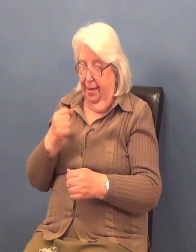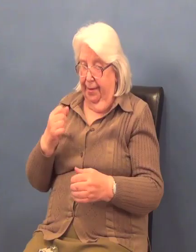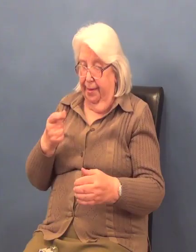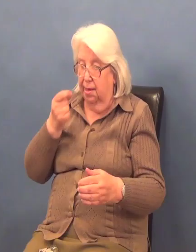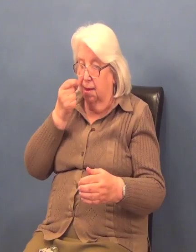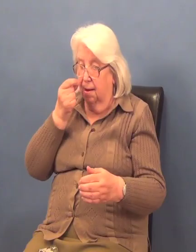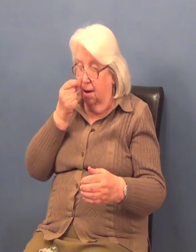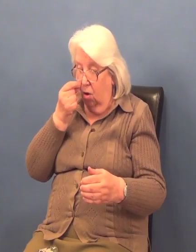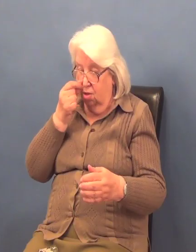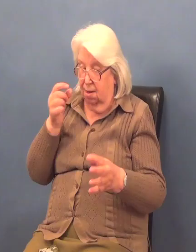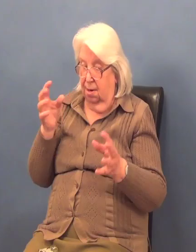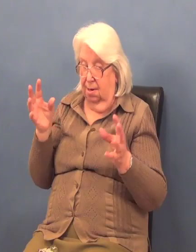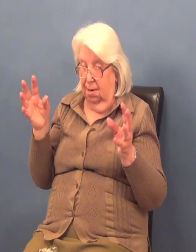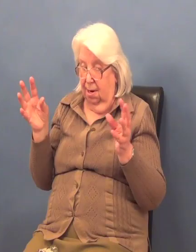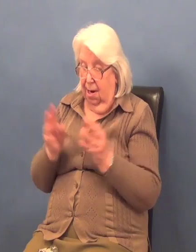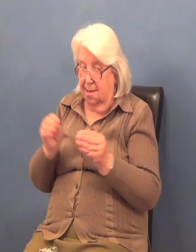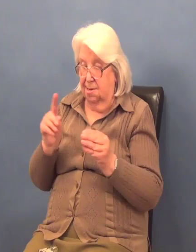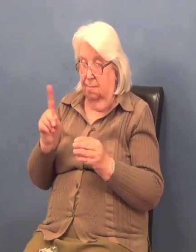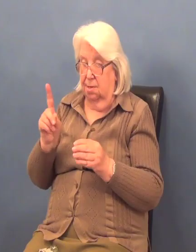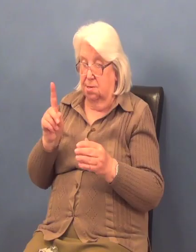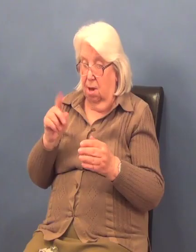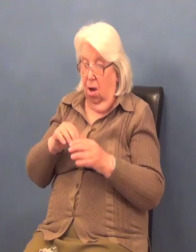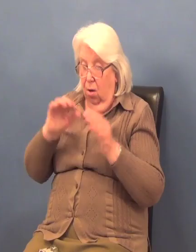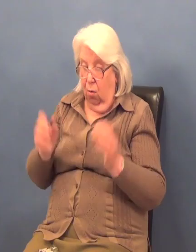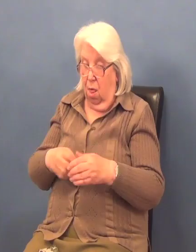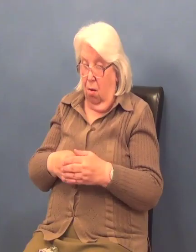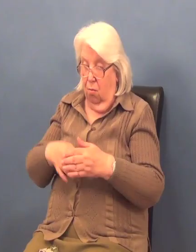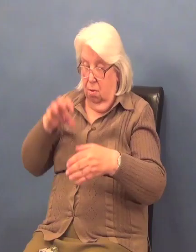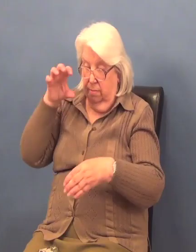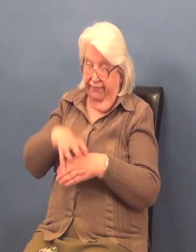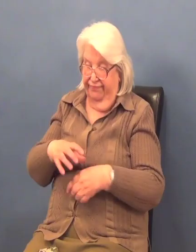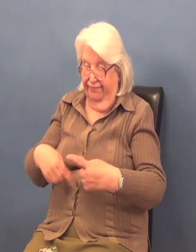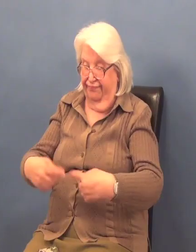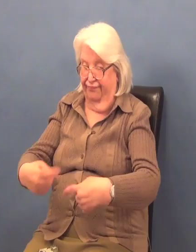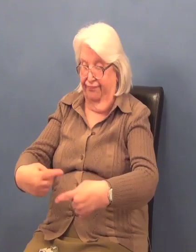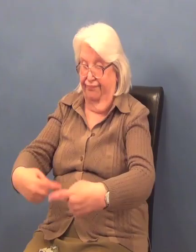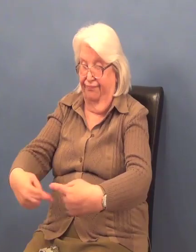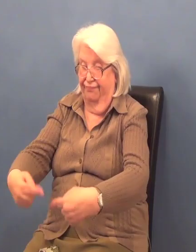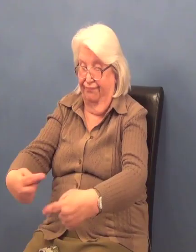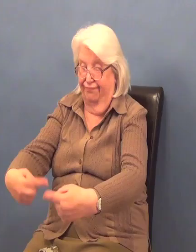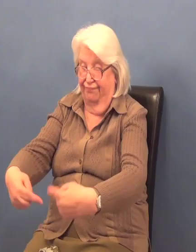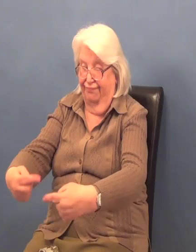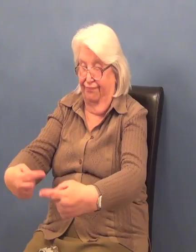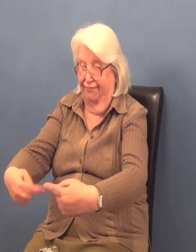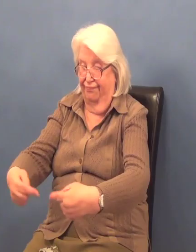Kot razem z kulą toczą się, toczą się.